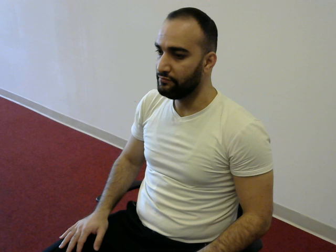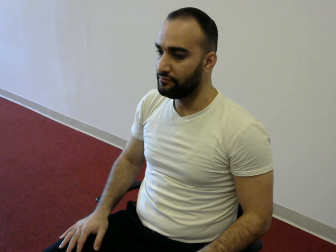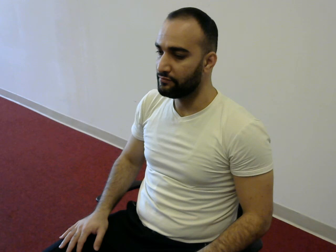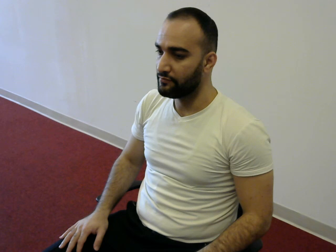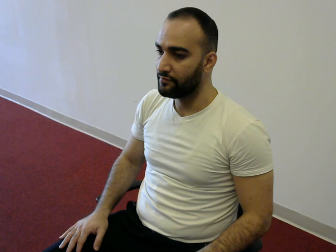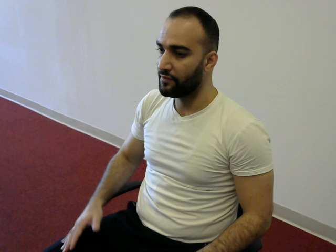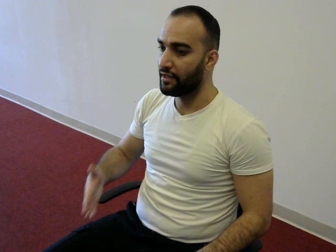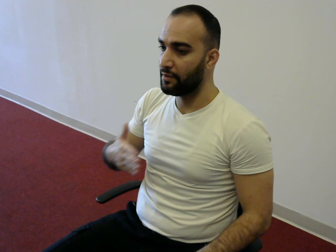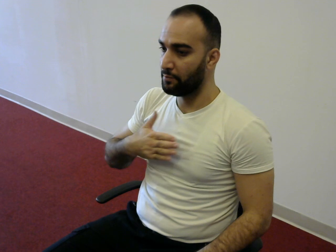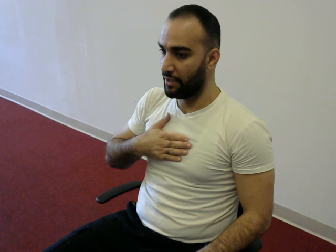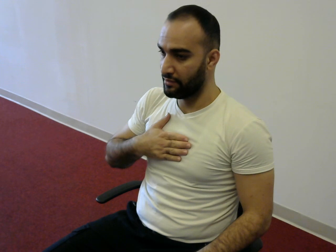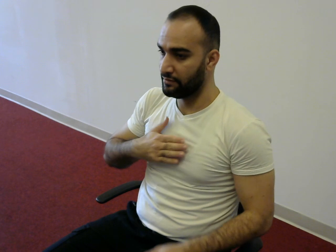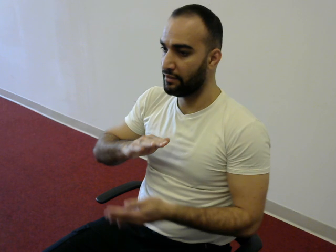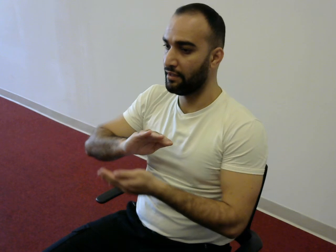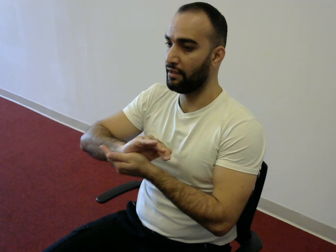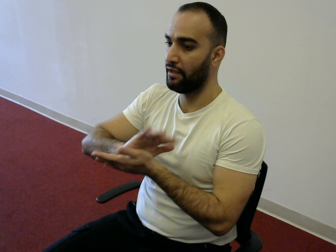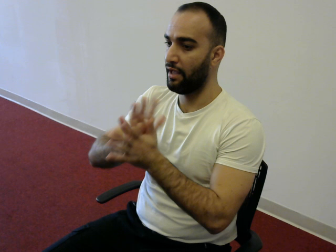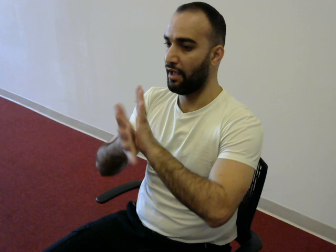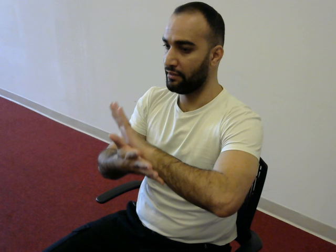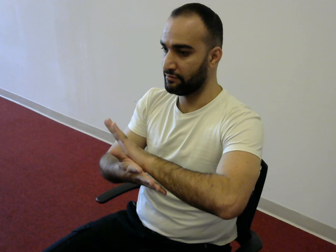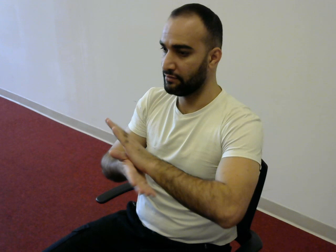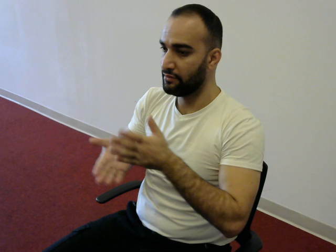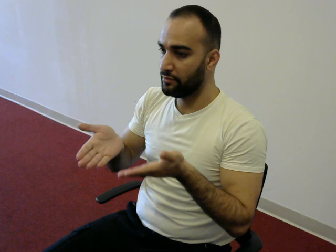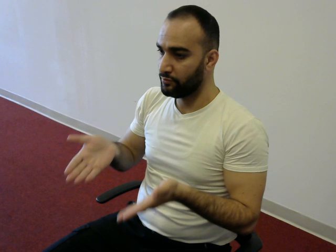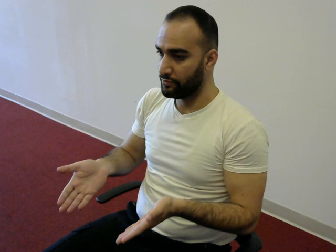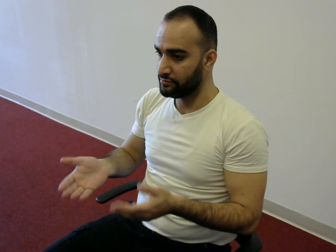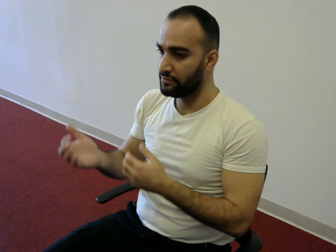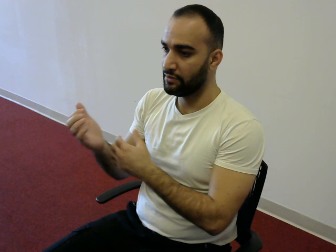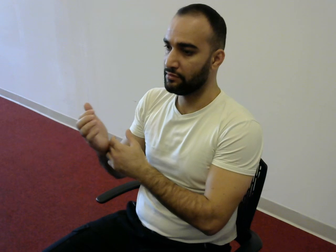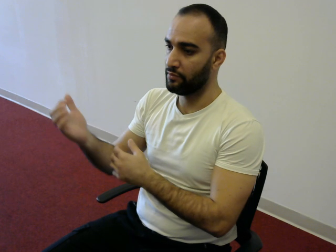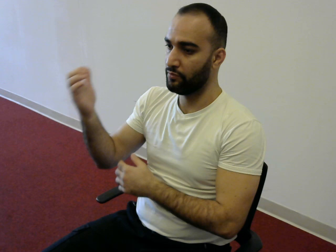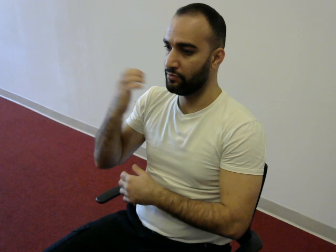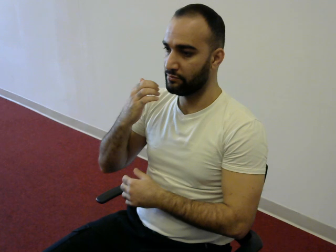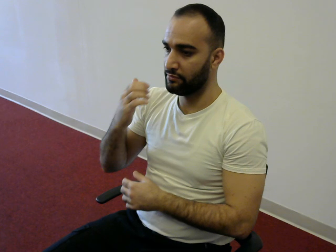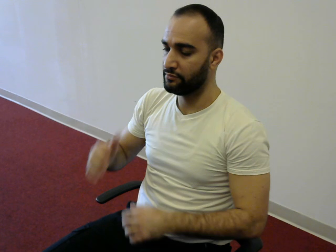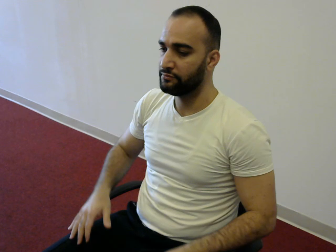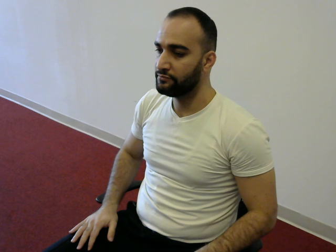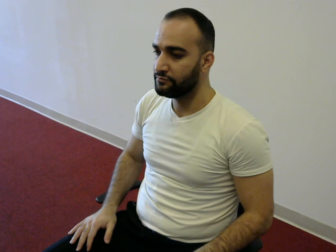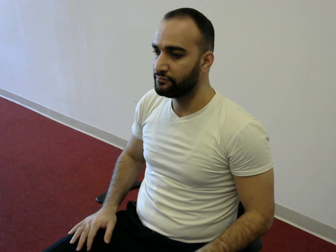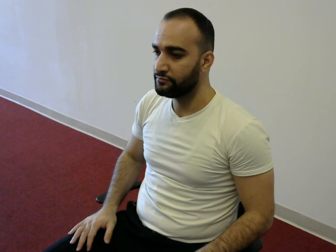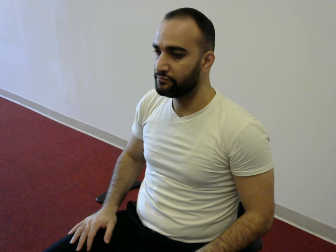Məni ASAN Xidmətdən bura göndəriblər